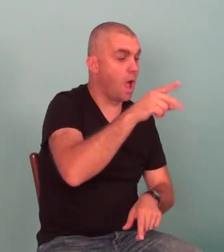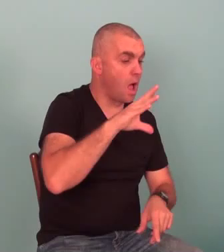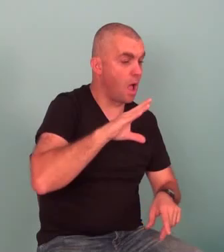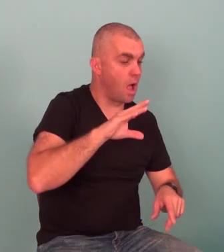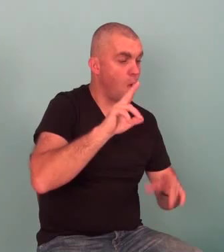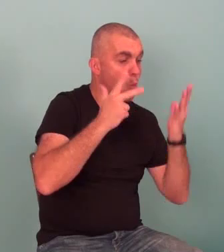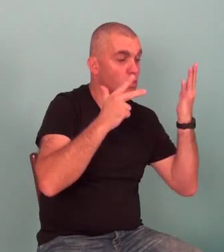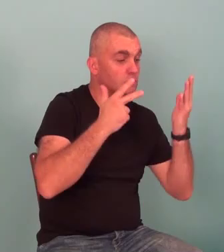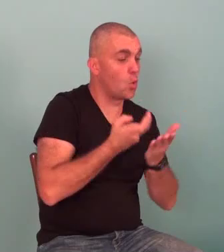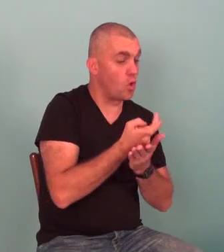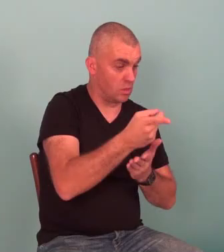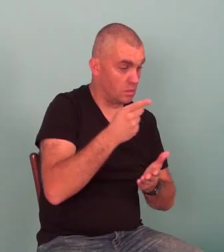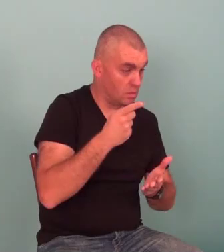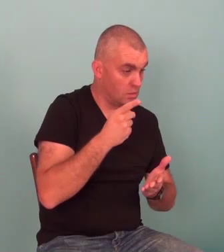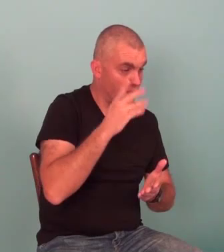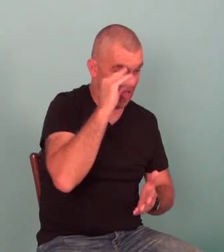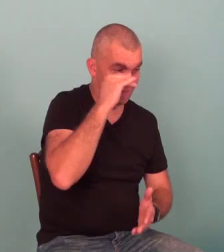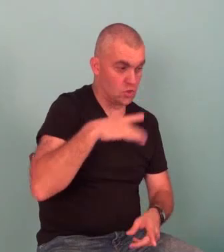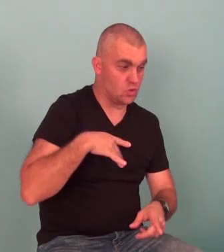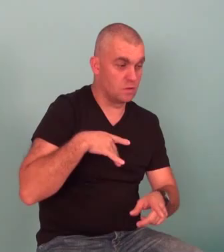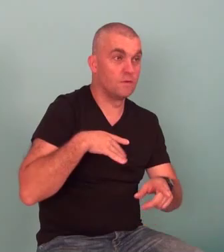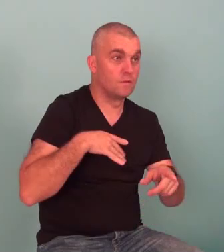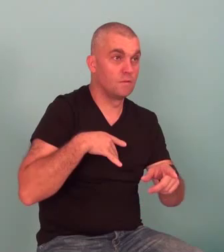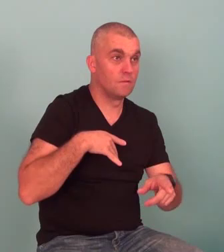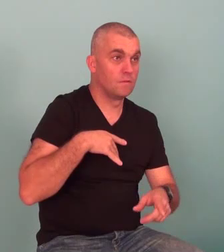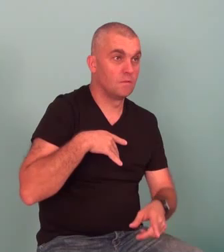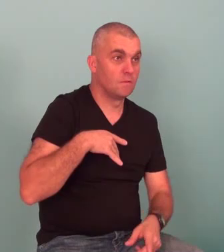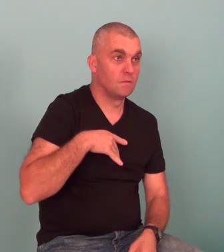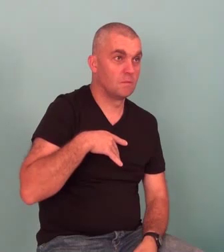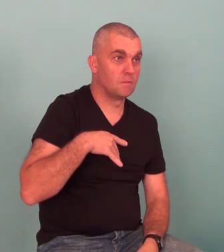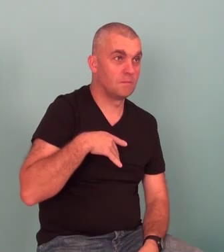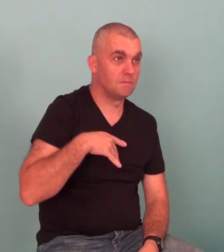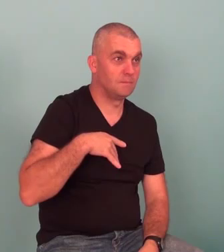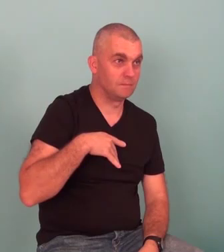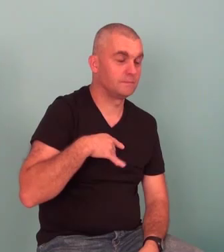Jesteś wolny ósmego lutego wieczorem?